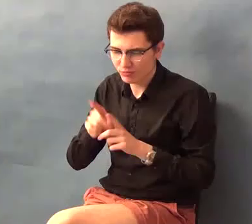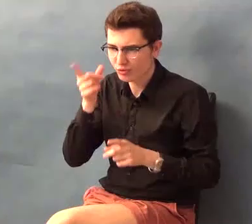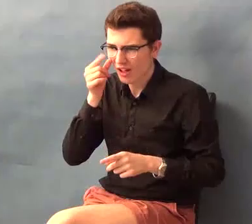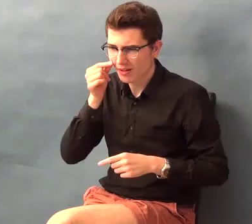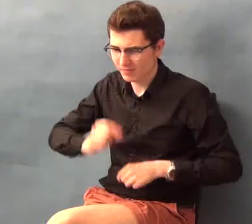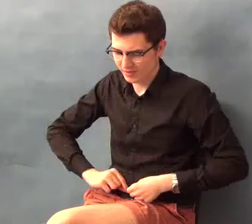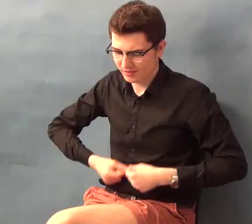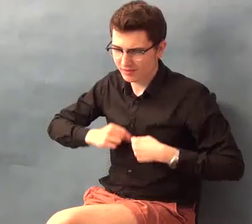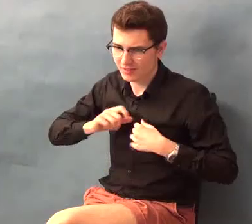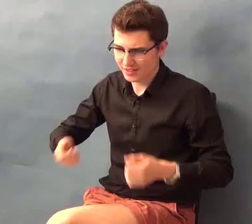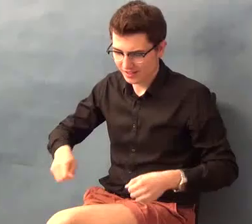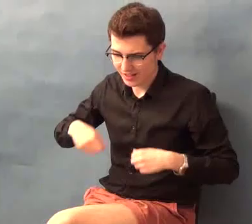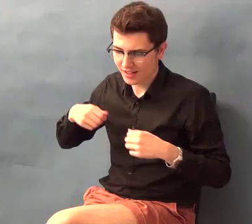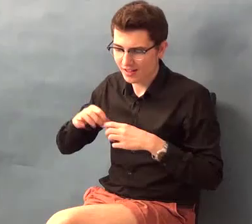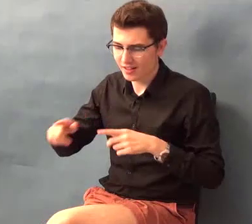Coś jak jednoczęściowa piżama.